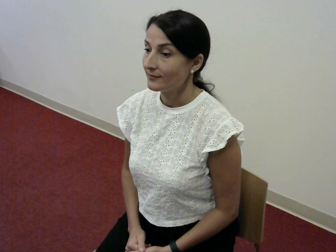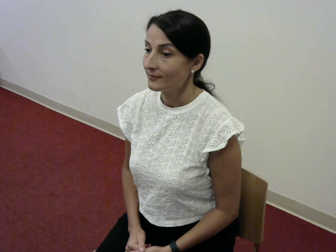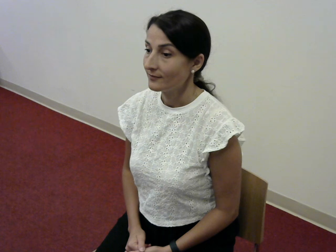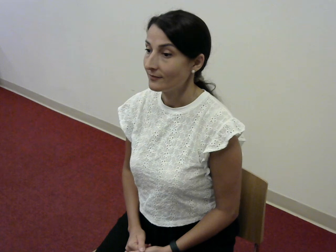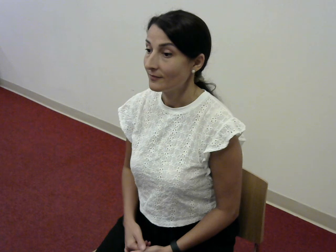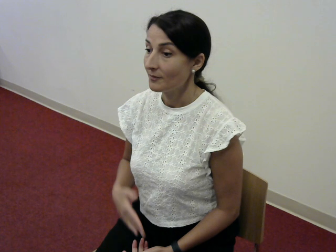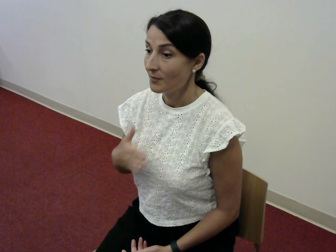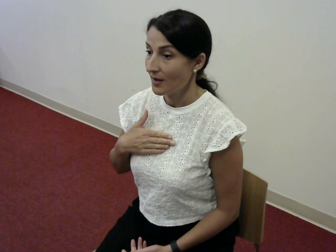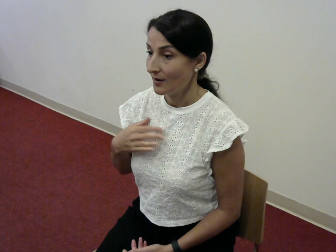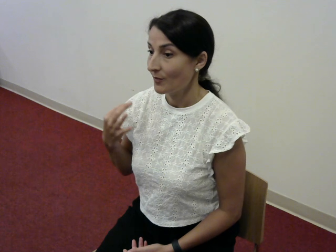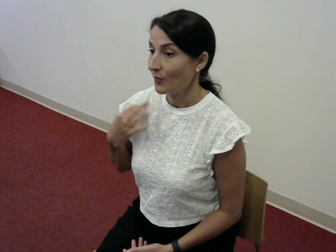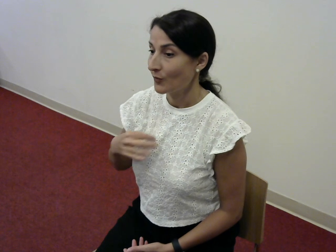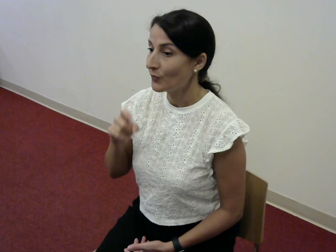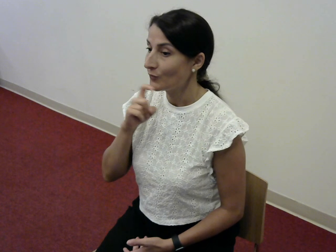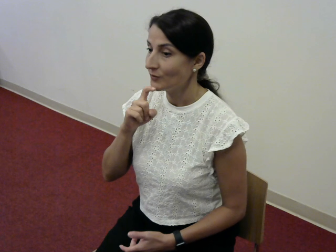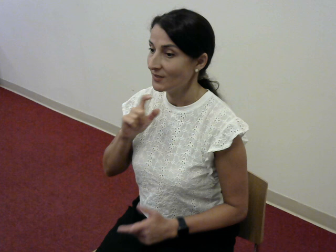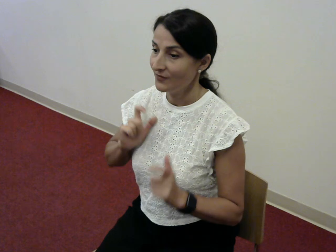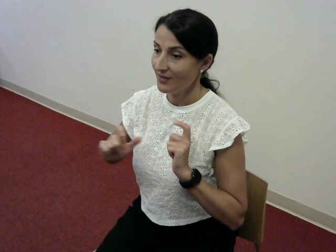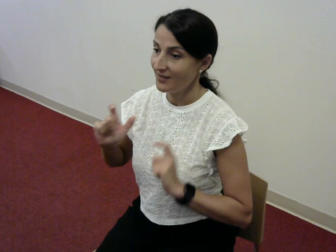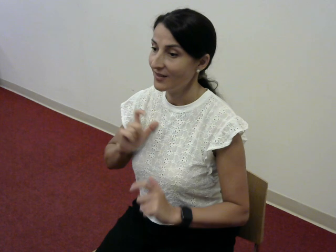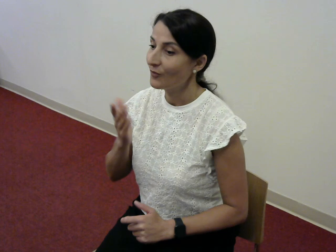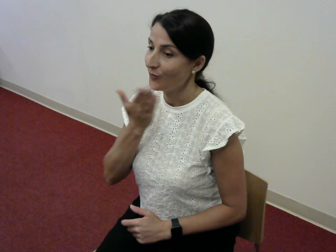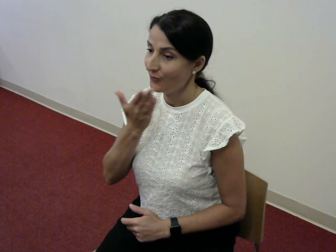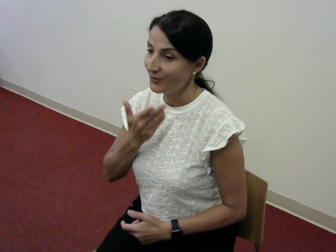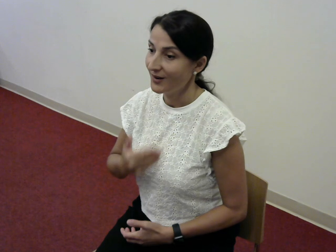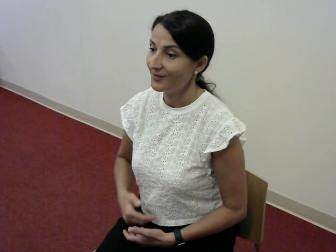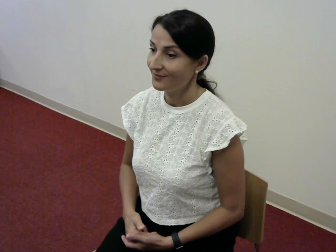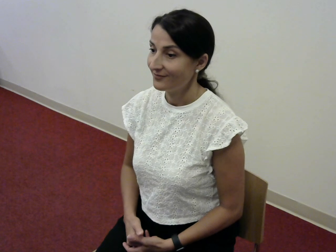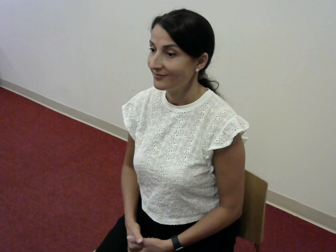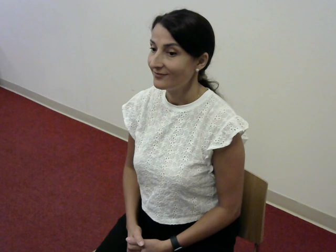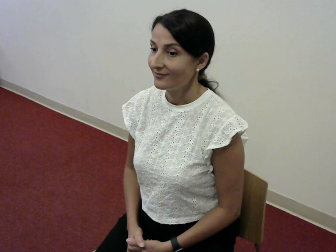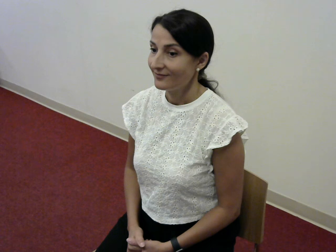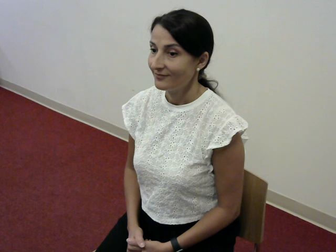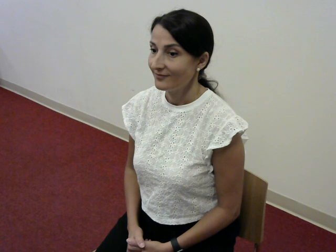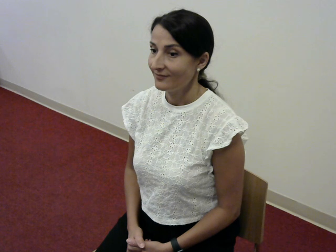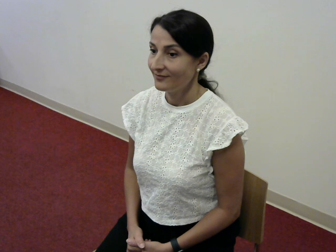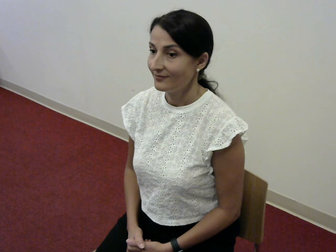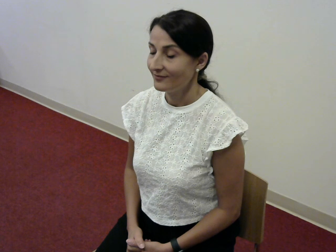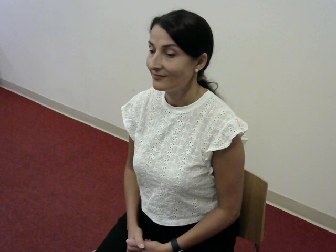Mənim oğlum universitetdə oxuyur